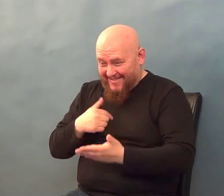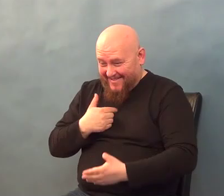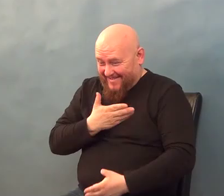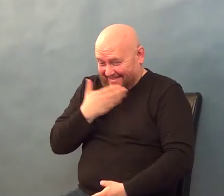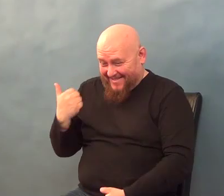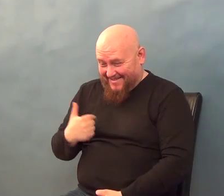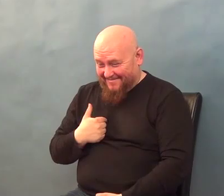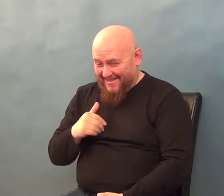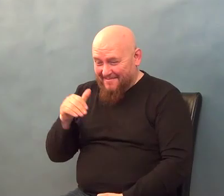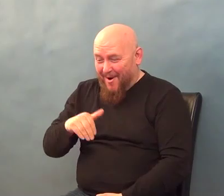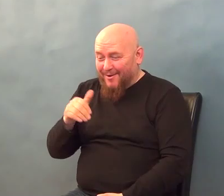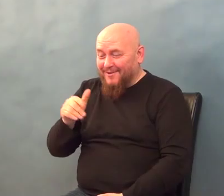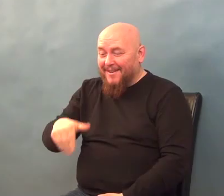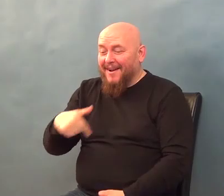Mam zapisane w kalendarzu.